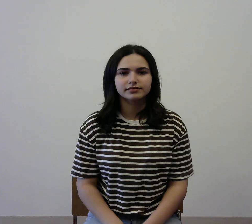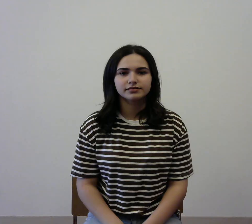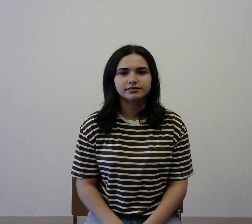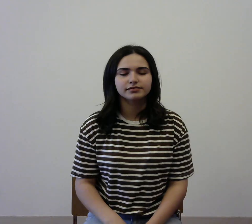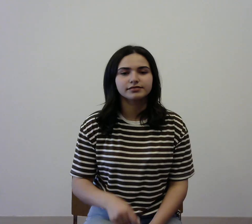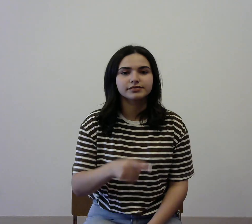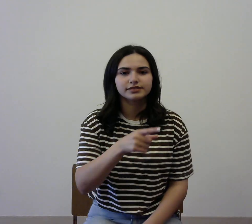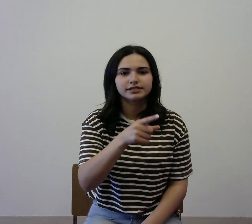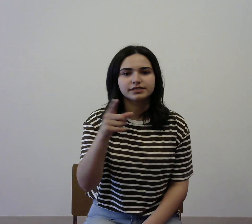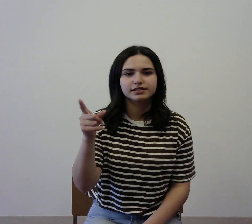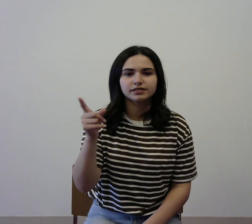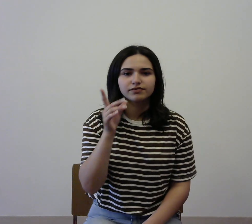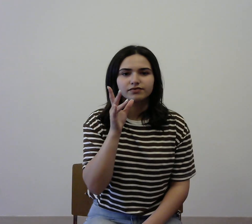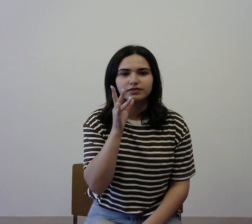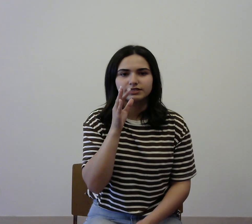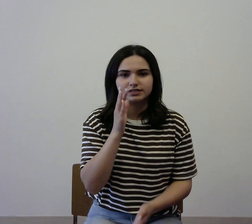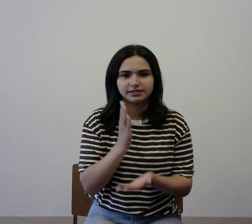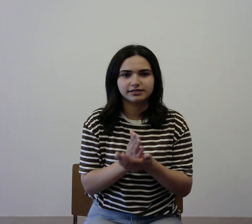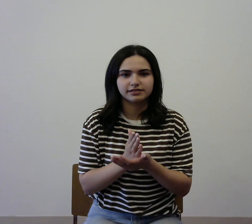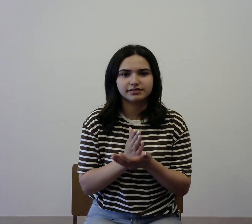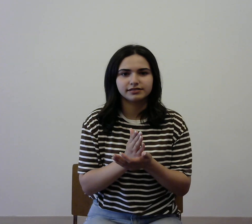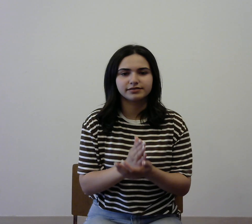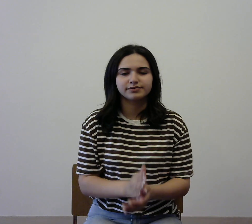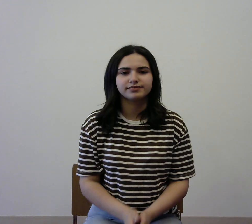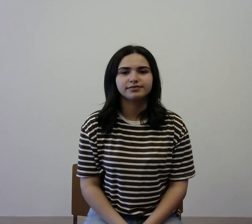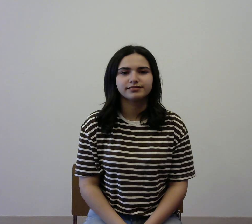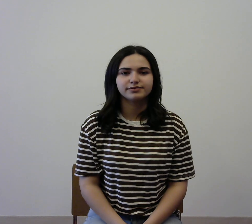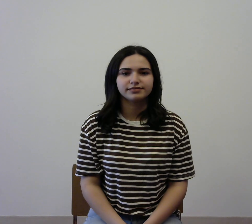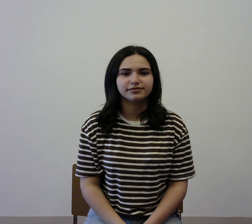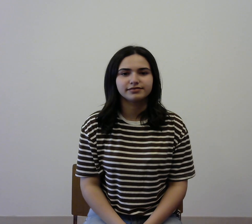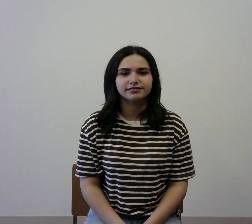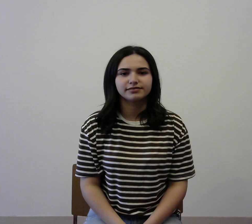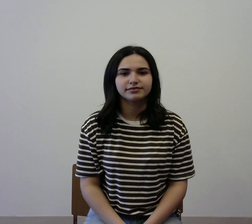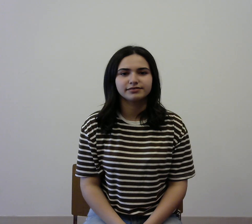Sizin vaxtınız var?